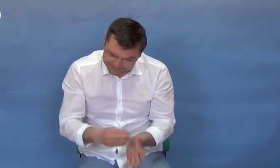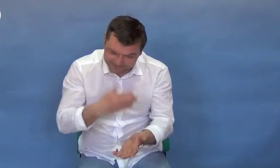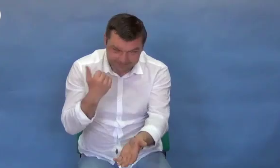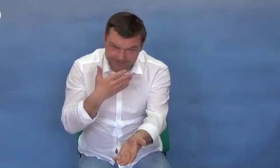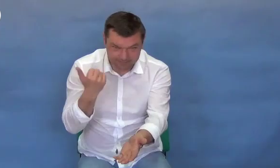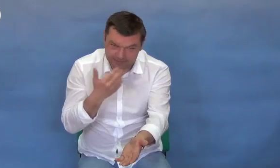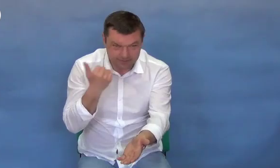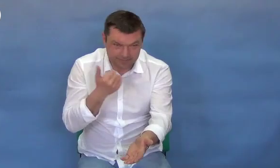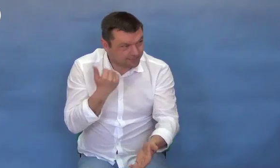Nie ma.